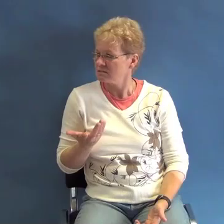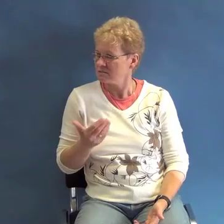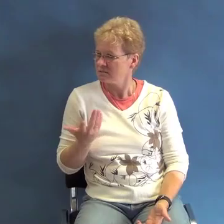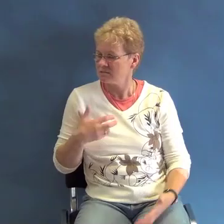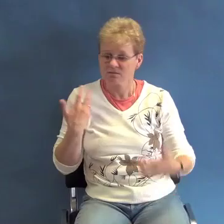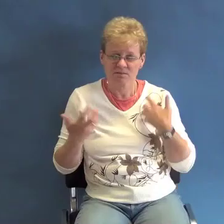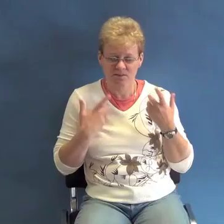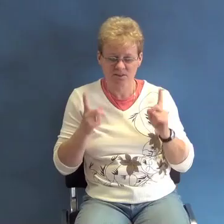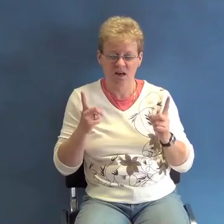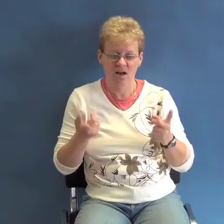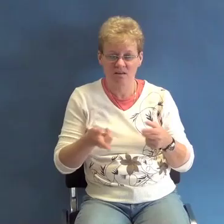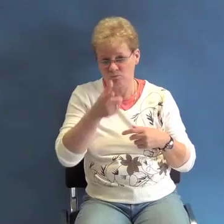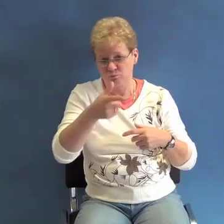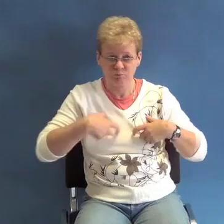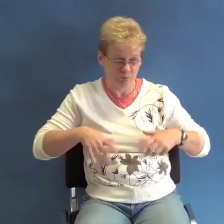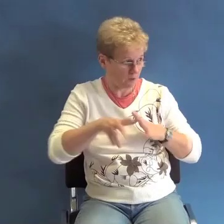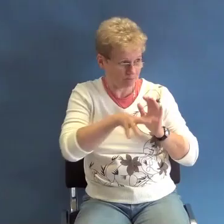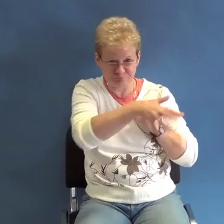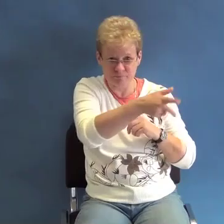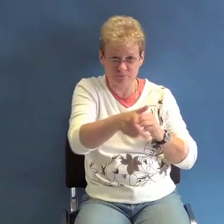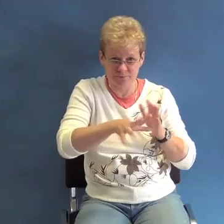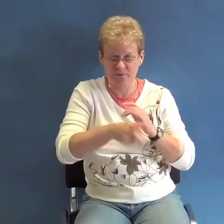Nie wiem, zakaz, no co można tak chodzić po mieście w staniku?